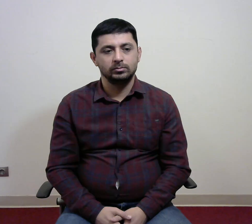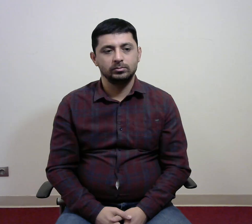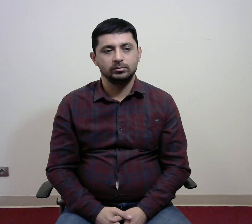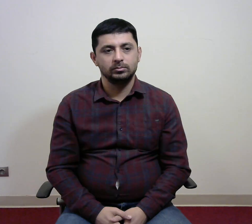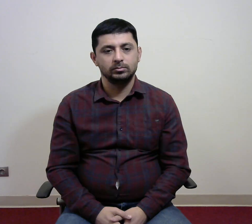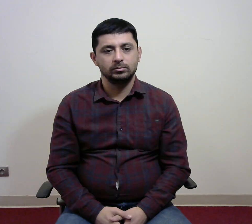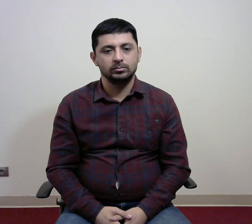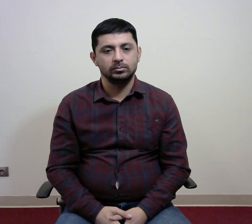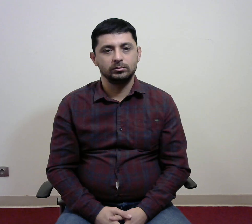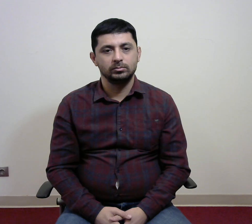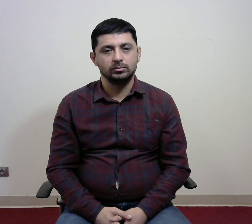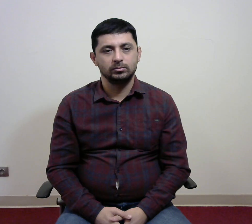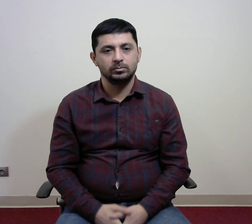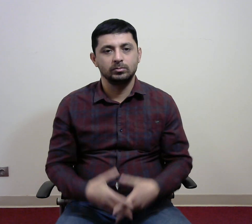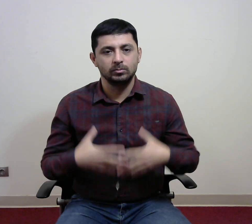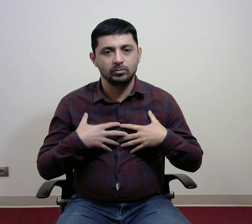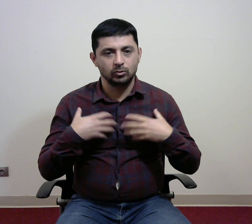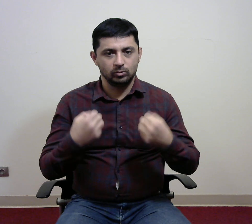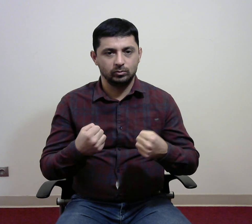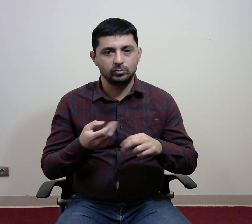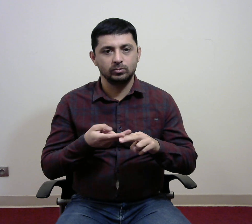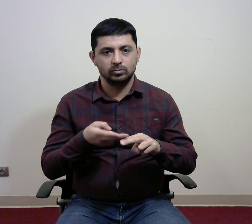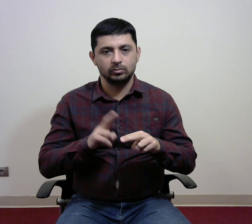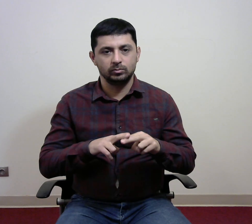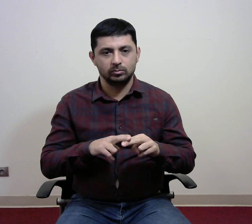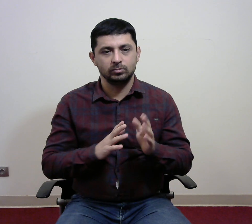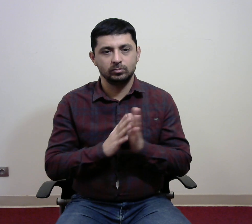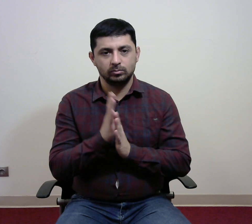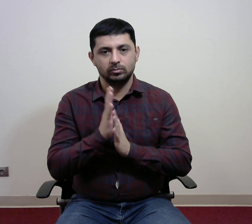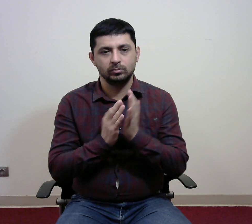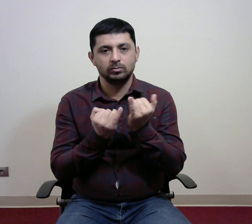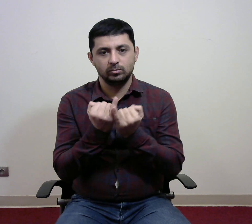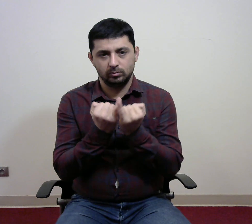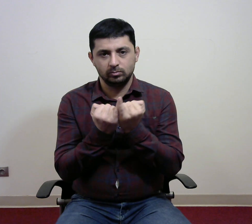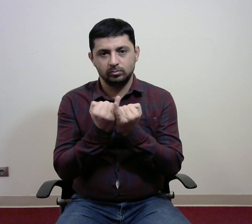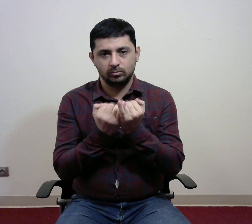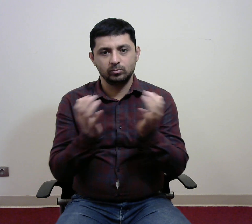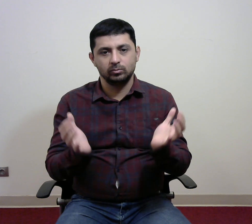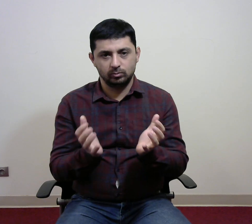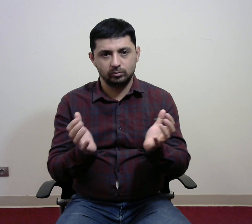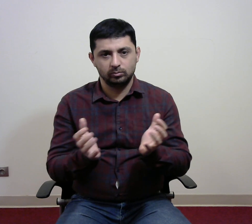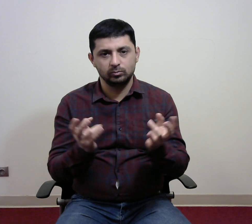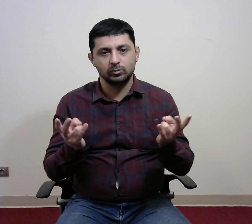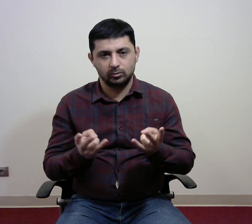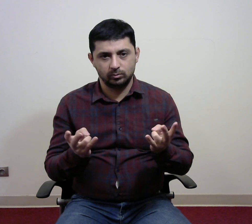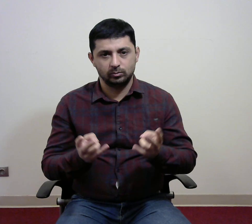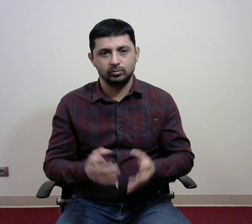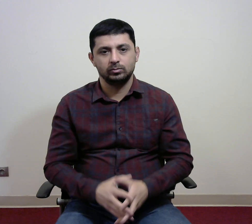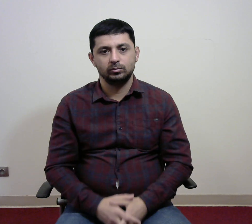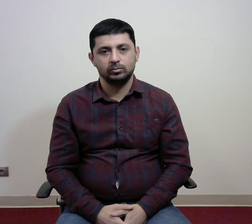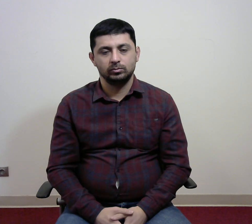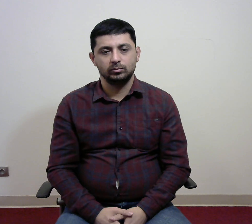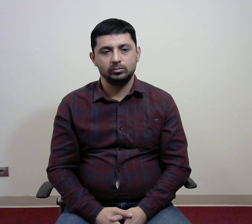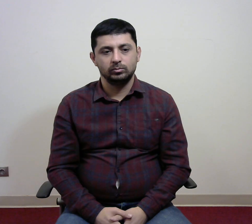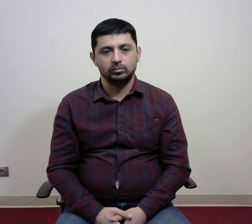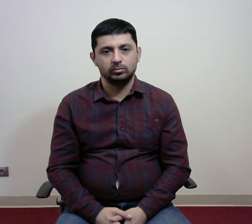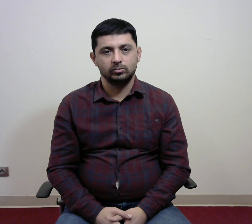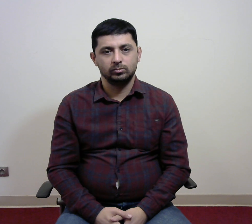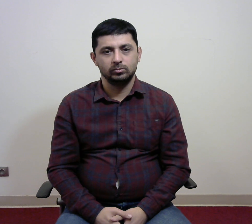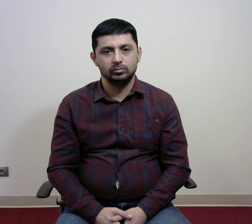Sağlamlığımız üçün bitkiləri qorumaq lazımdır